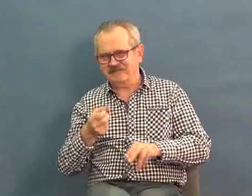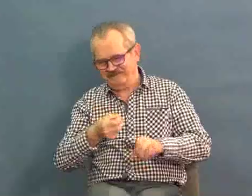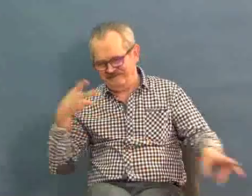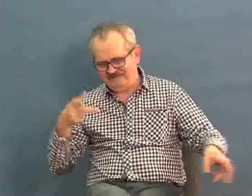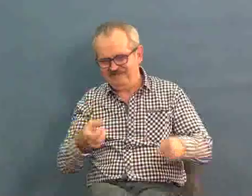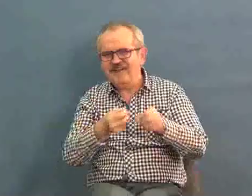Strzała.